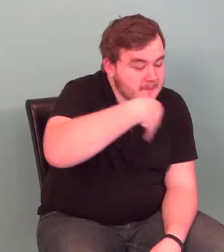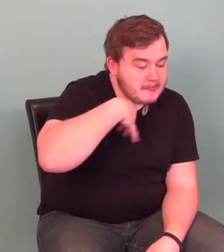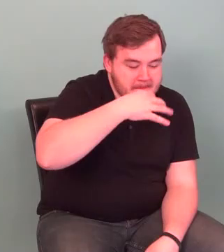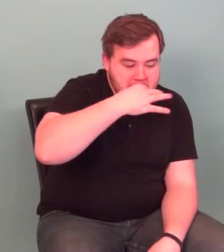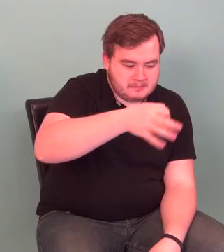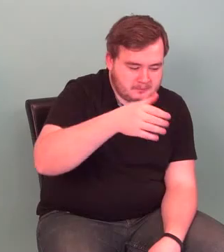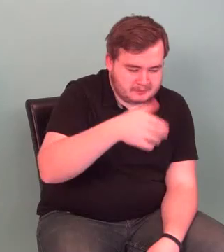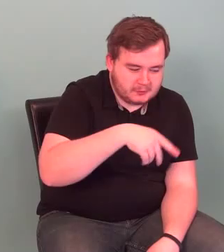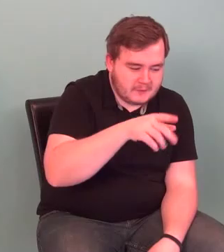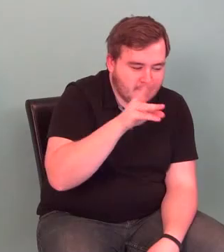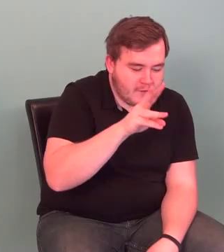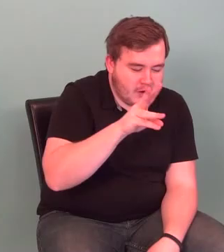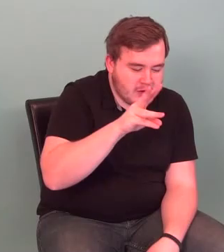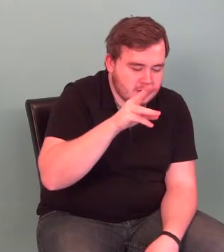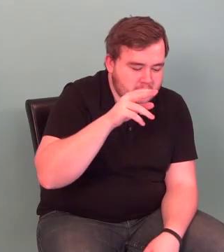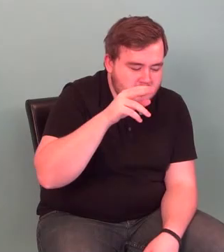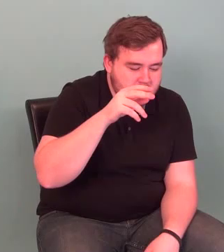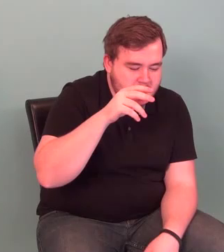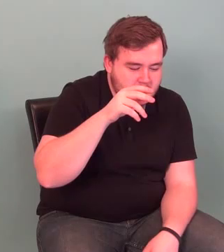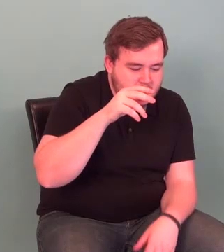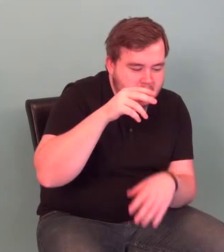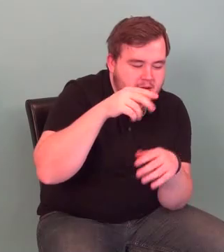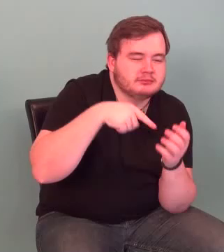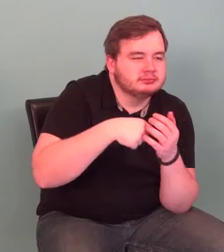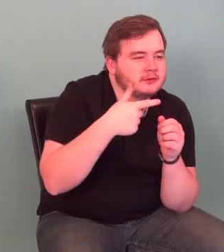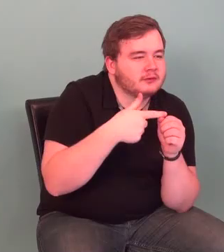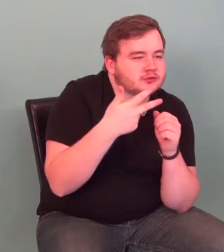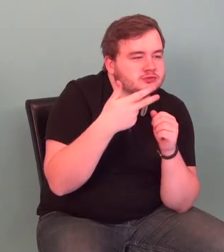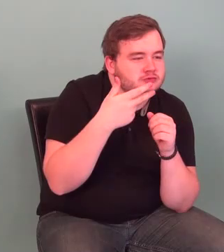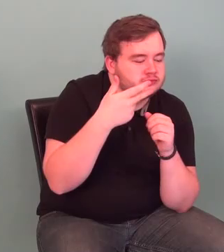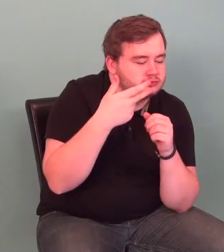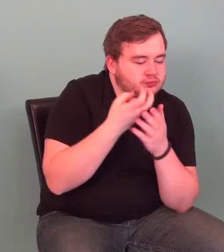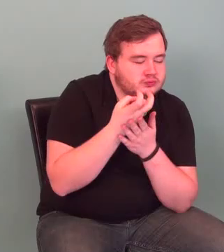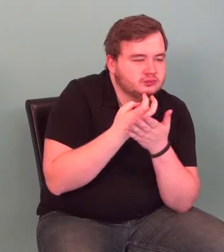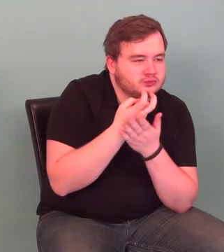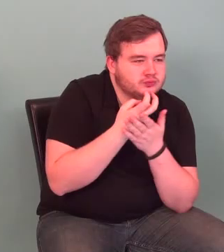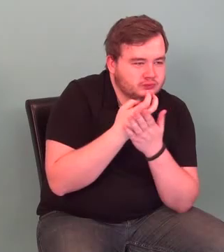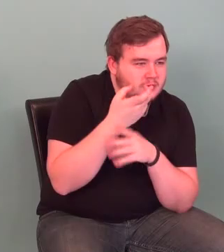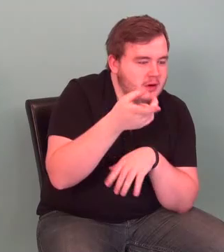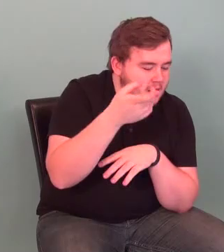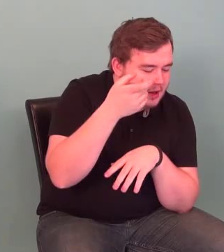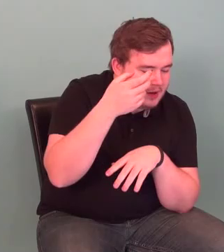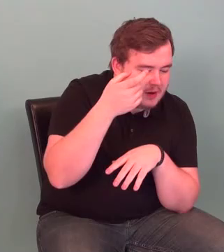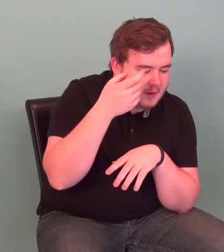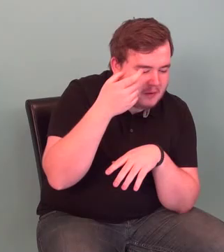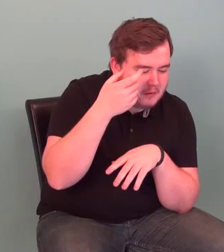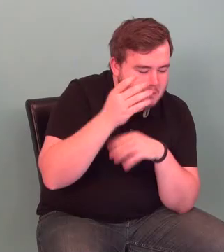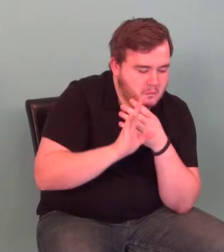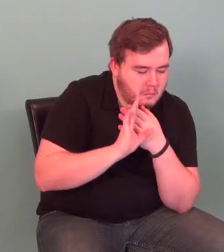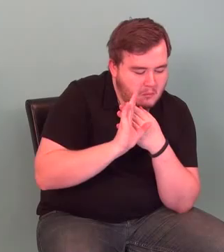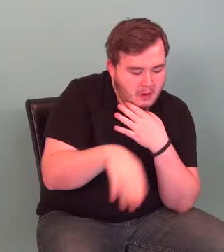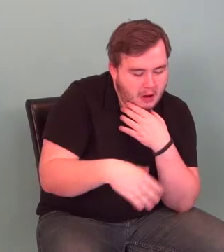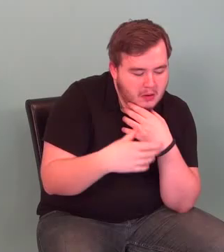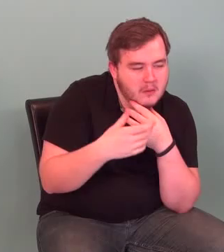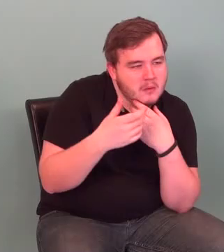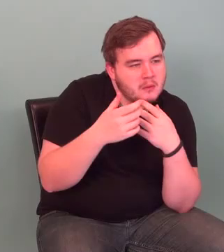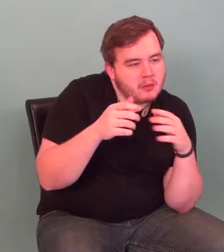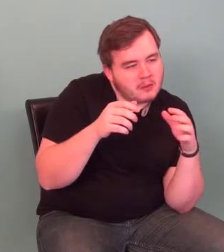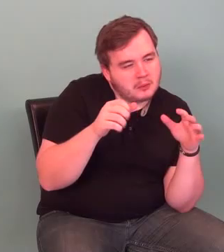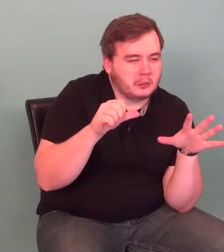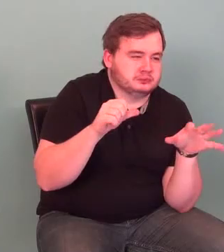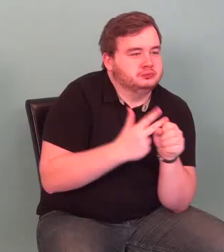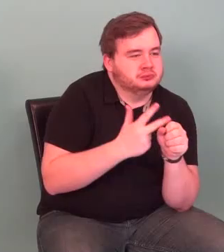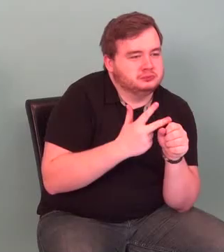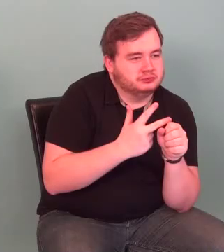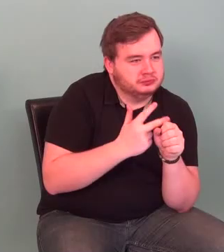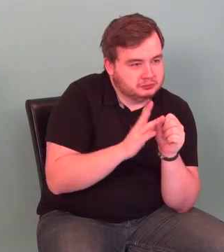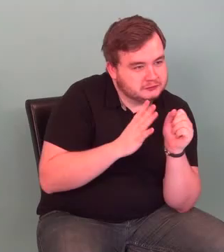Mam pytanie: czy możesz we wtorek, dwudziestego trzeciego lutego po szóstej trzydzieści.